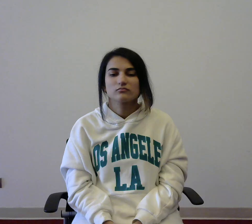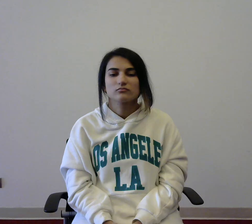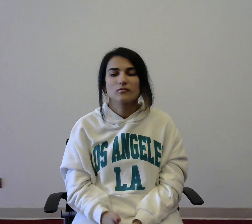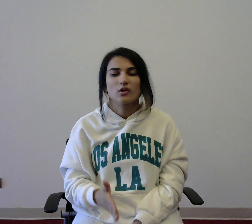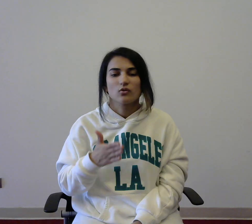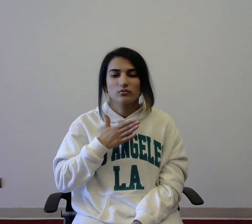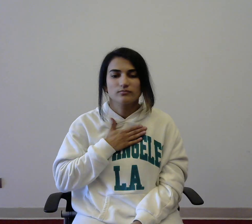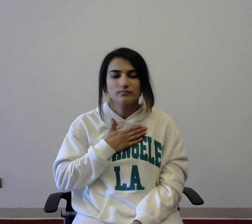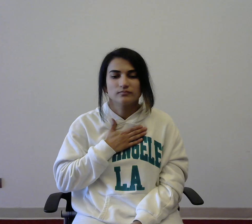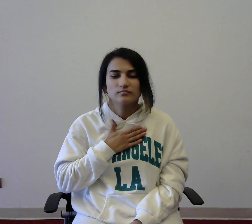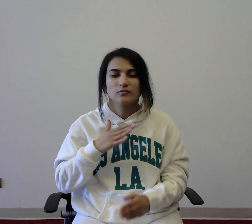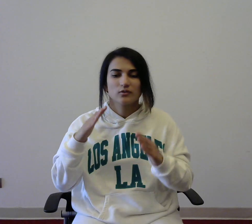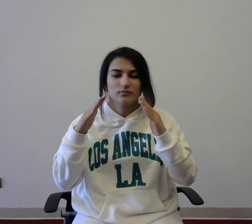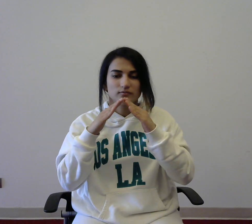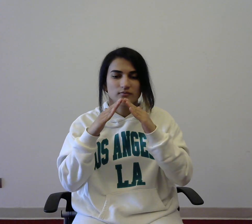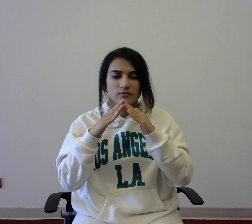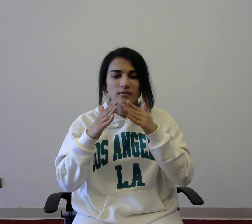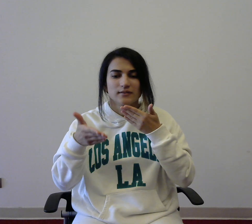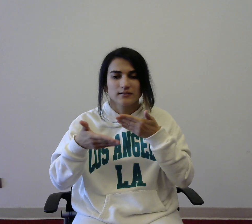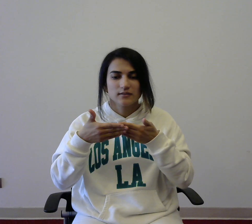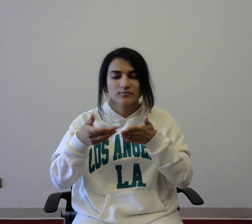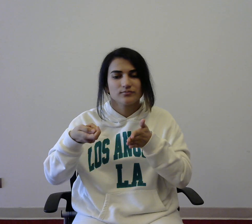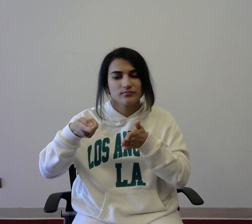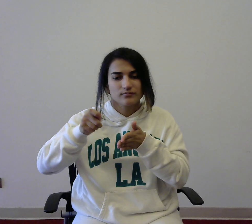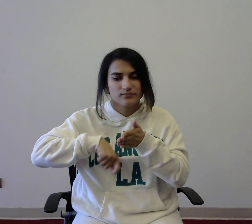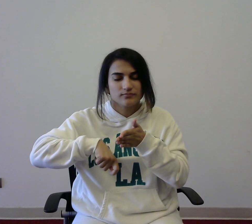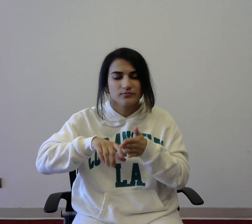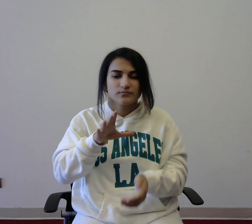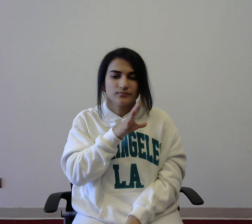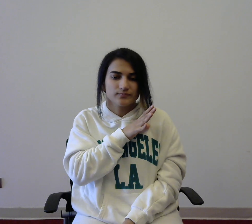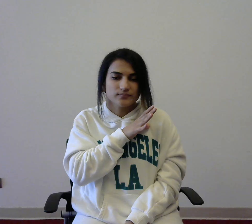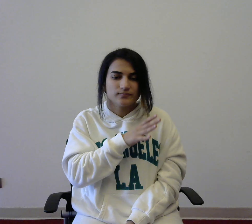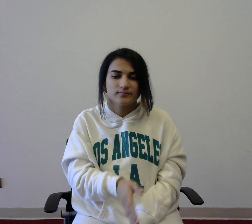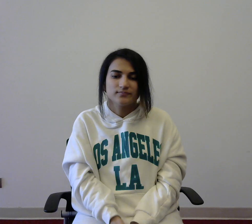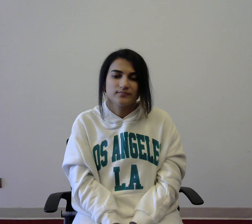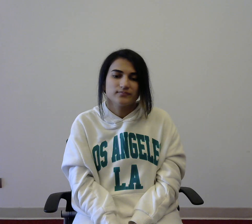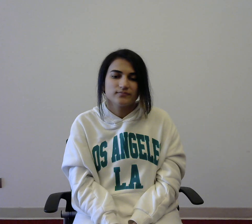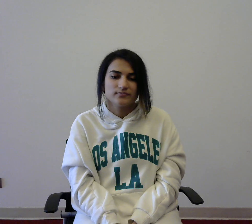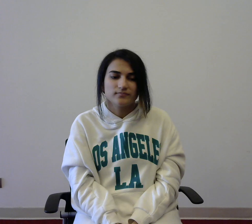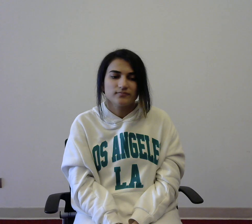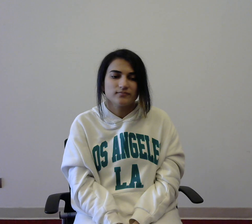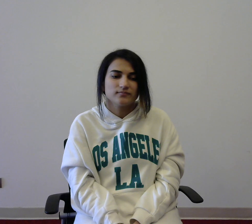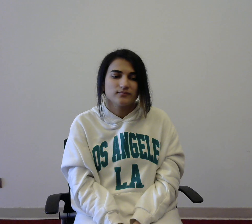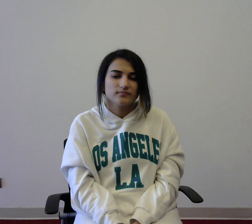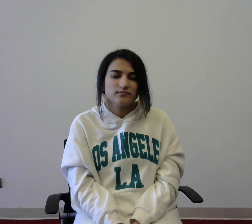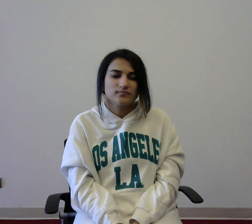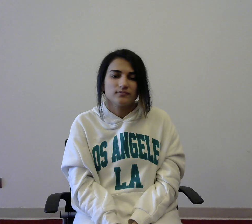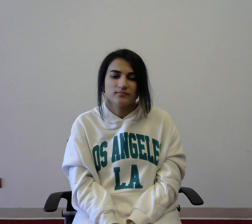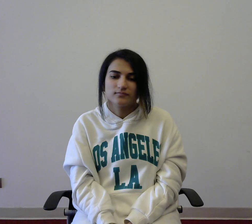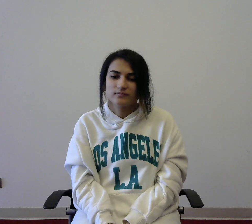Mən evin qapısını bağlamışam